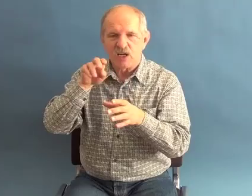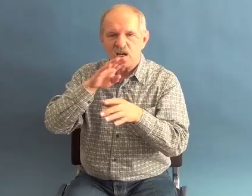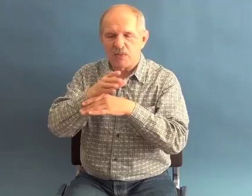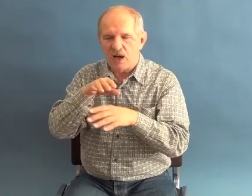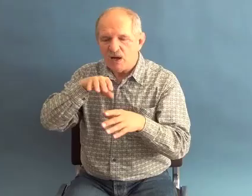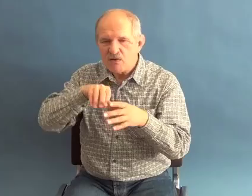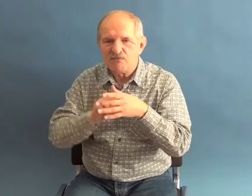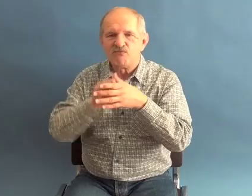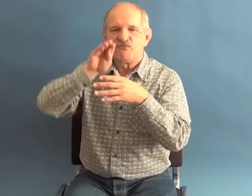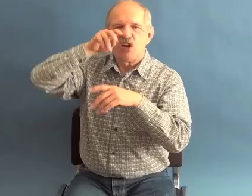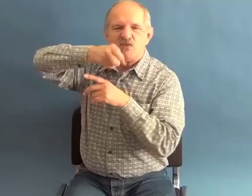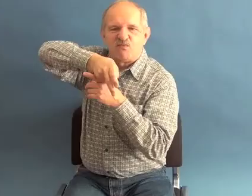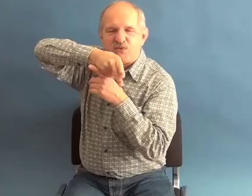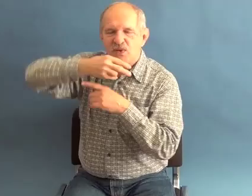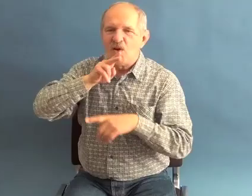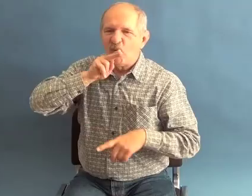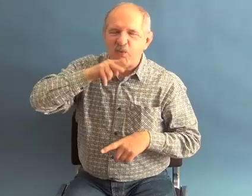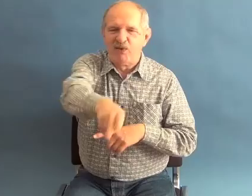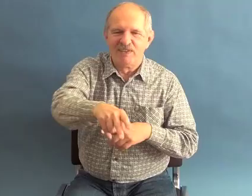Ryba wynurza się z akwarium i pluje na kota strumieniem wody.